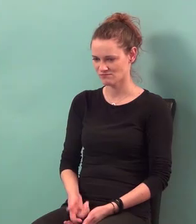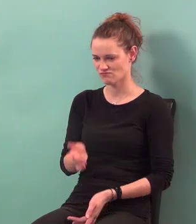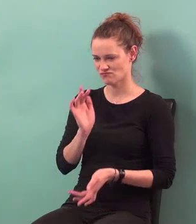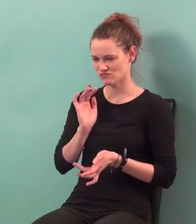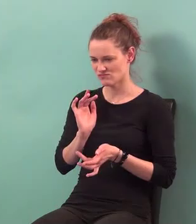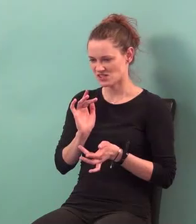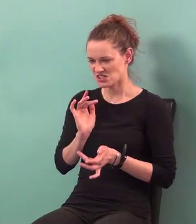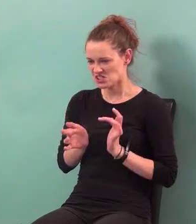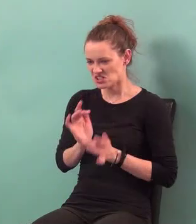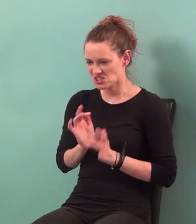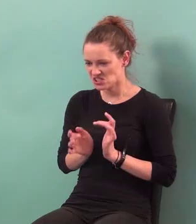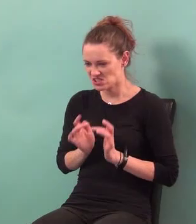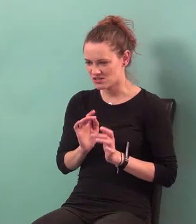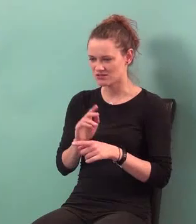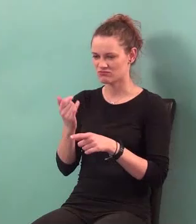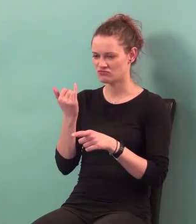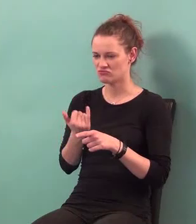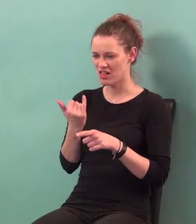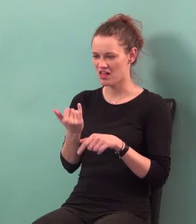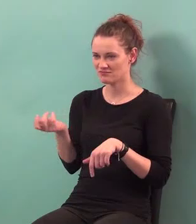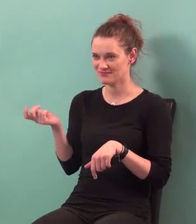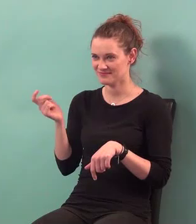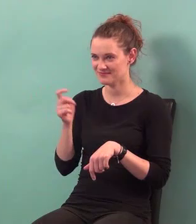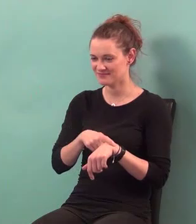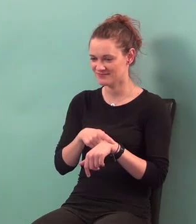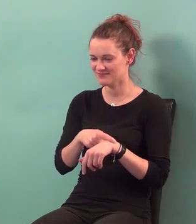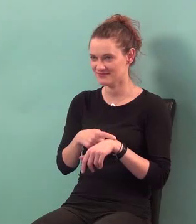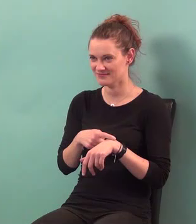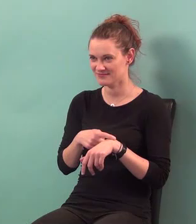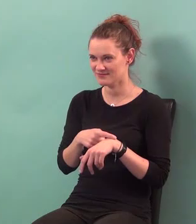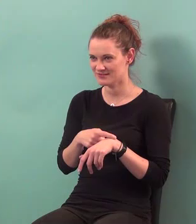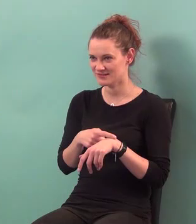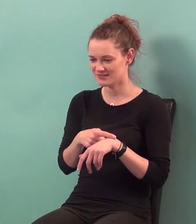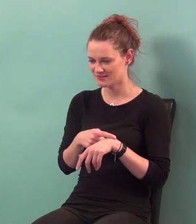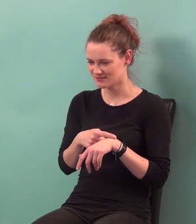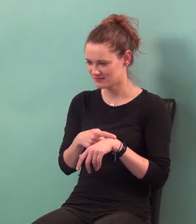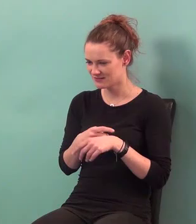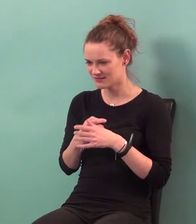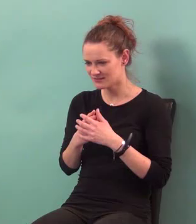Jest rowerzysta oraz dziecko siedzące z tyłu roweru.